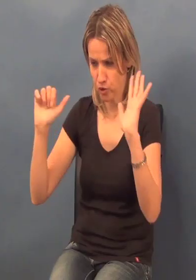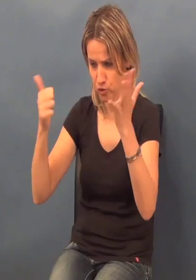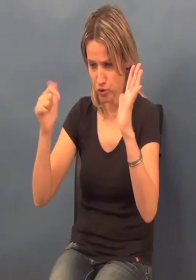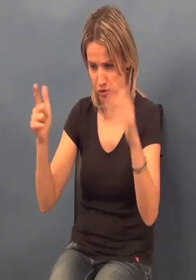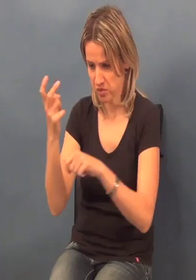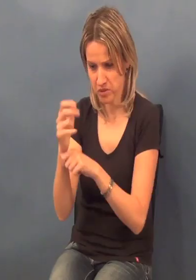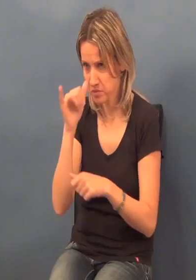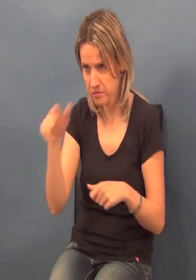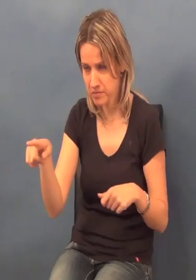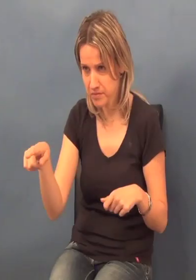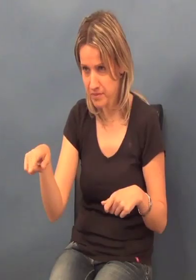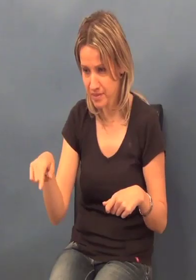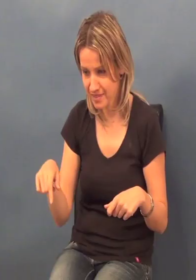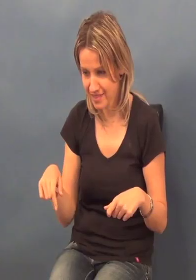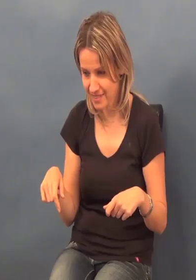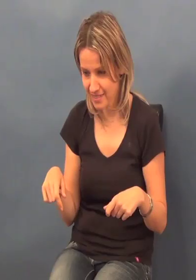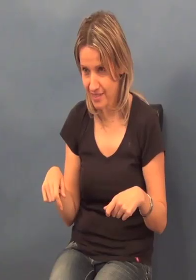Szóstego i siódmego lutego nie możesz?